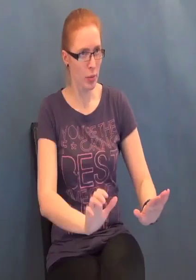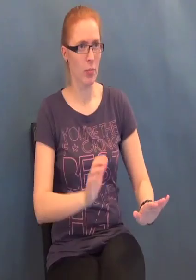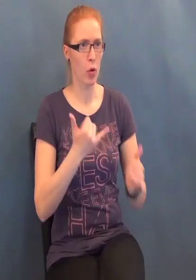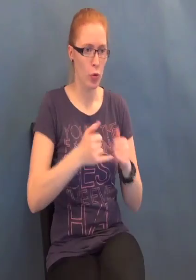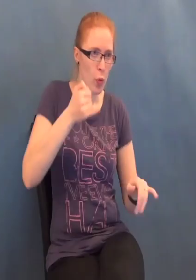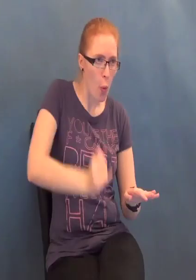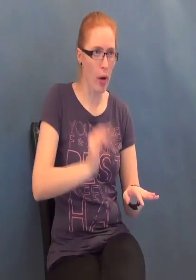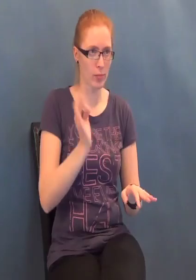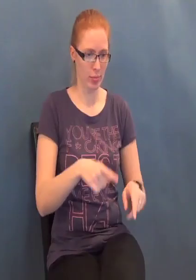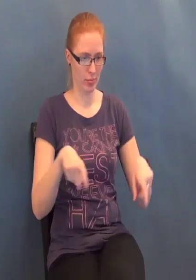Opierasz się ręką, nogą i jest dobrze.